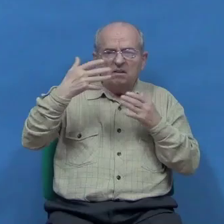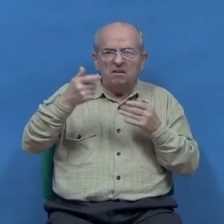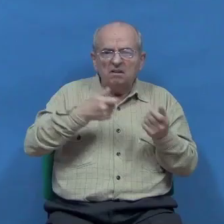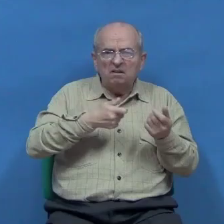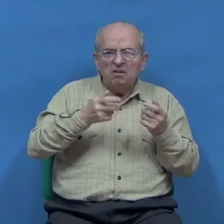Ale skąd on się wziął.